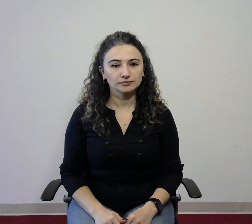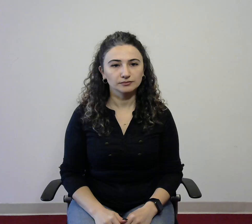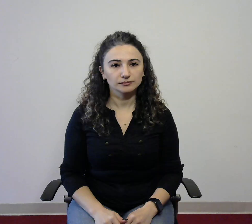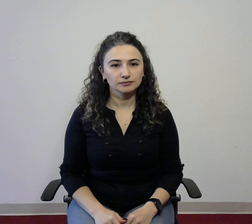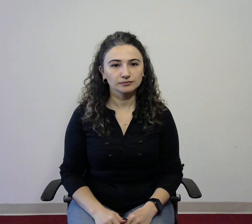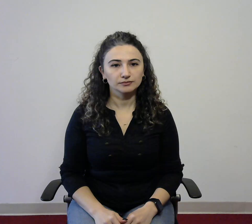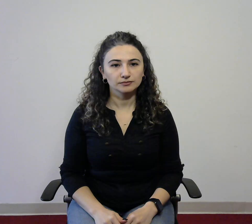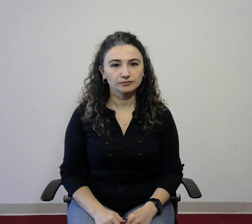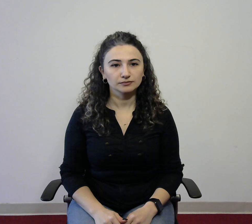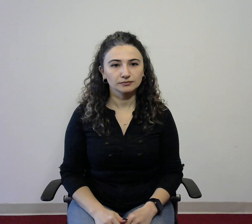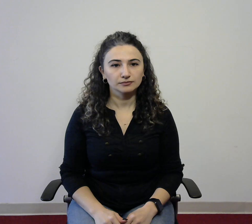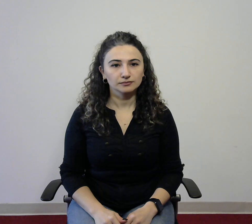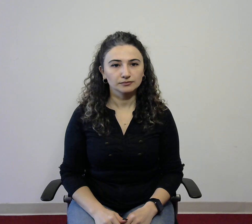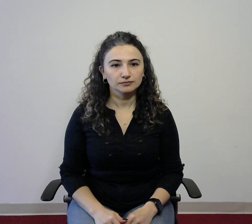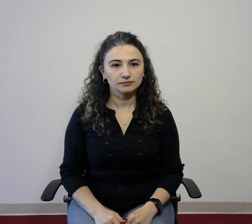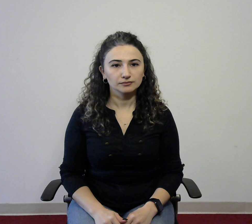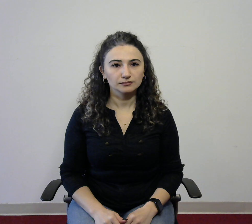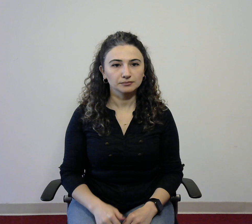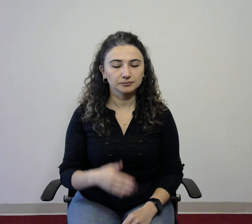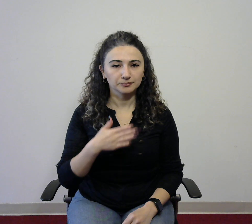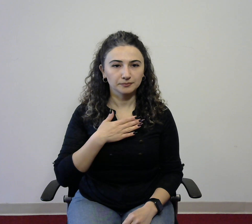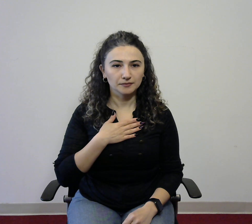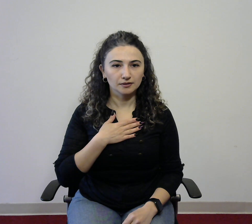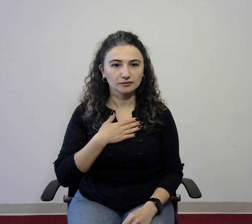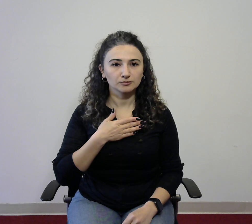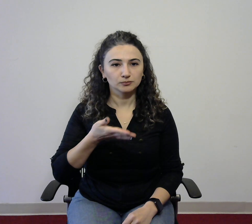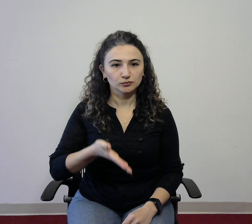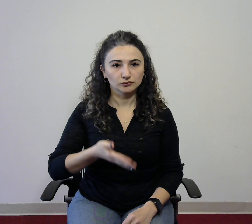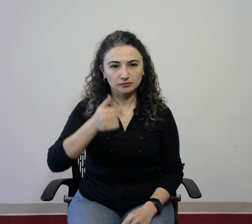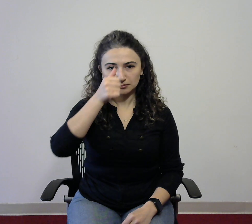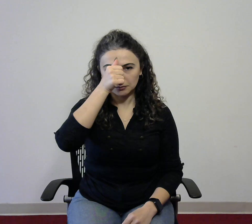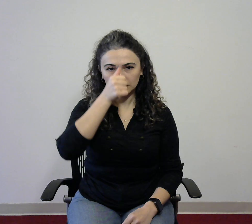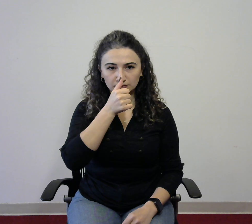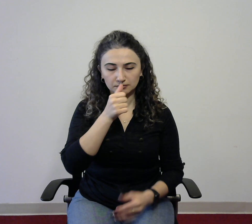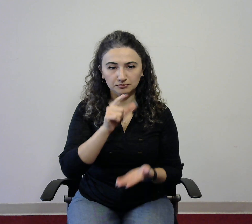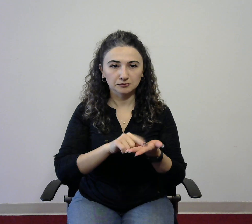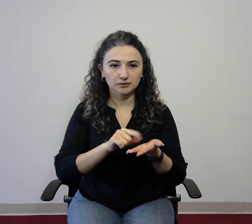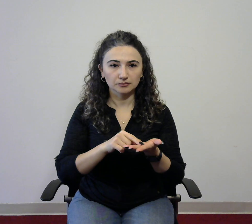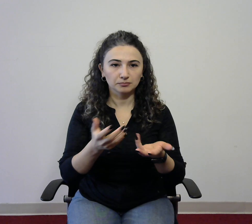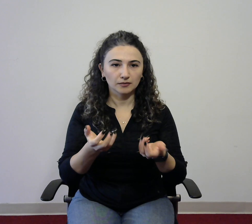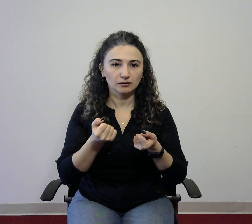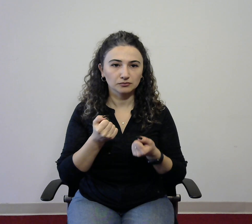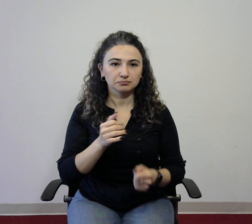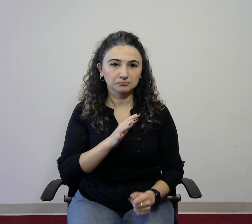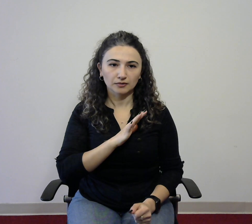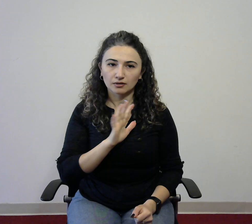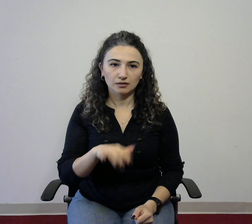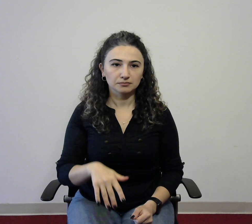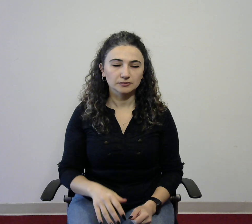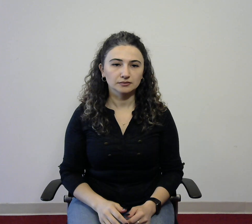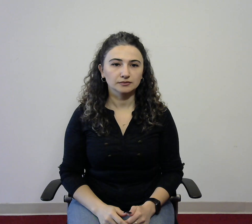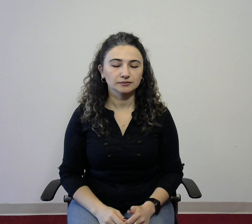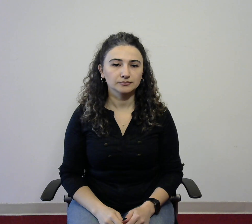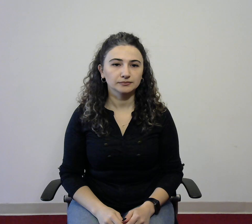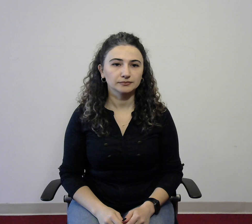Mən bu ay pensiya almamışam